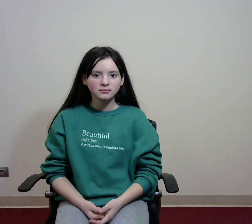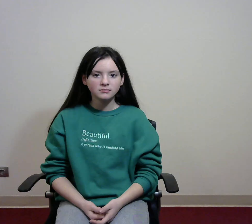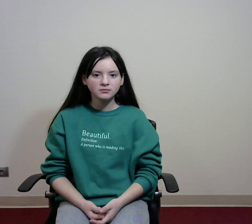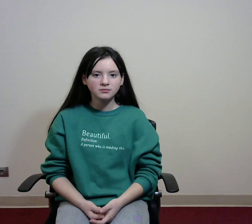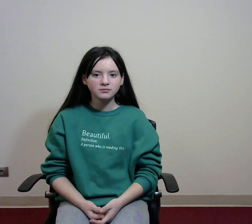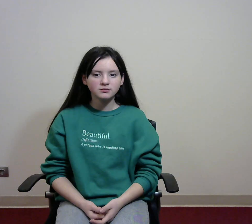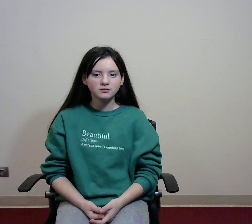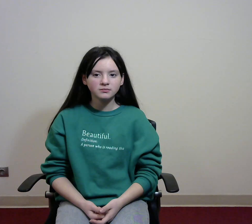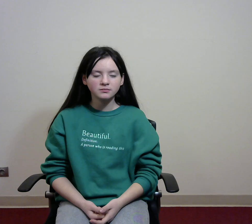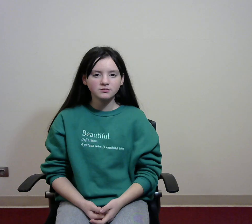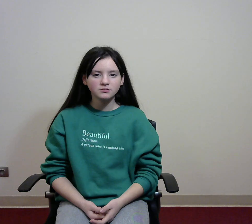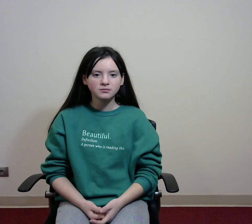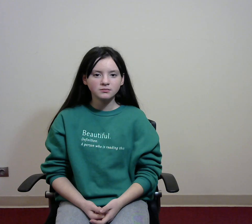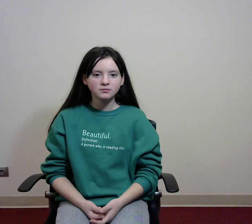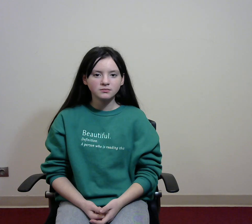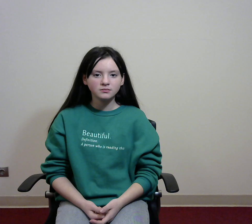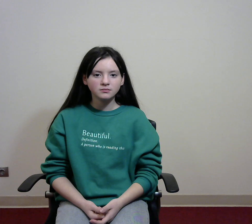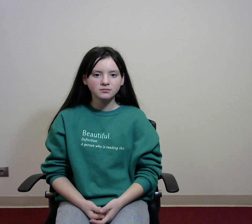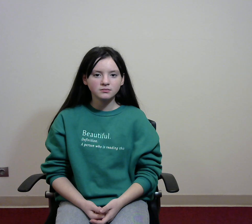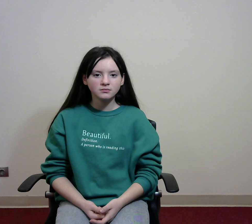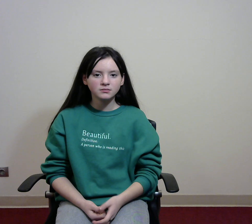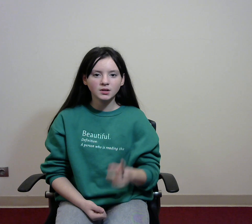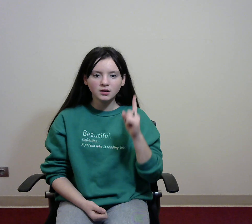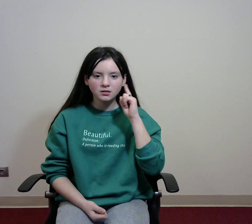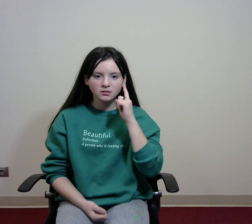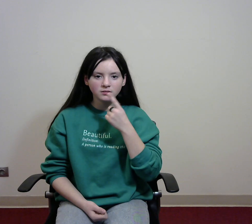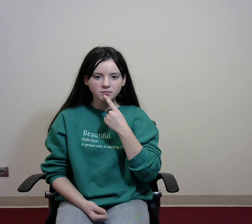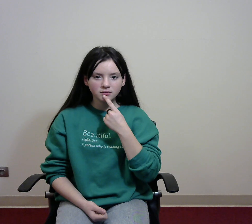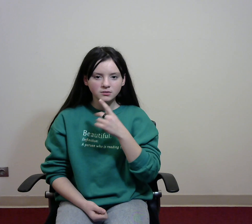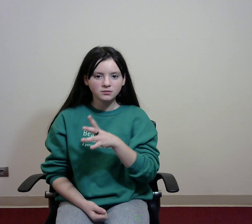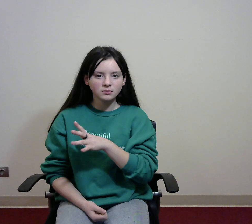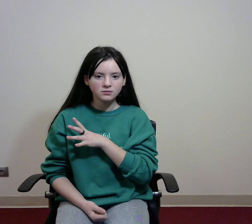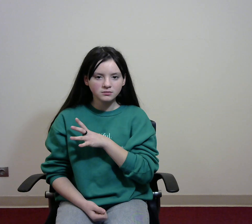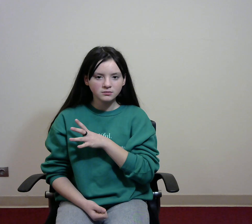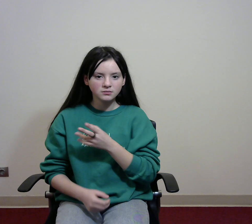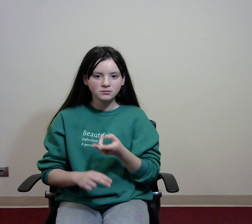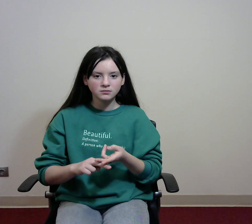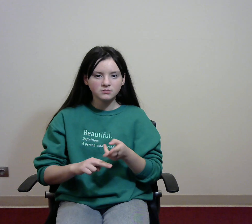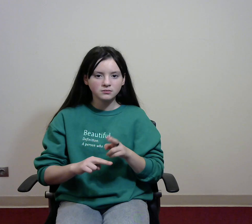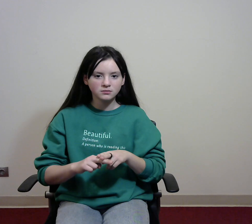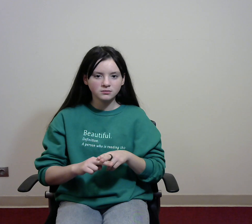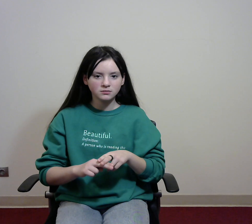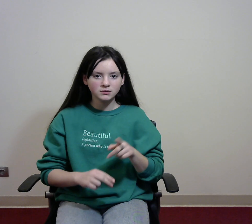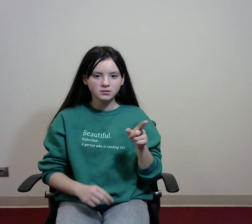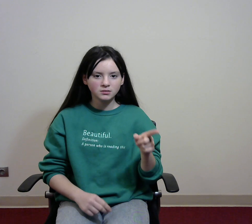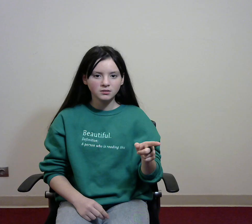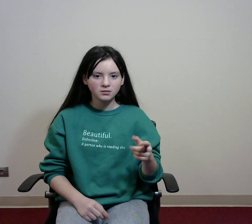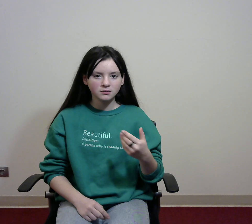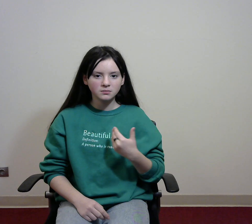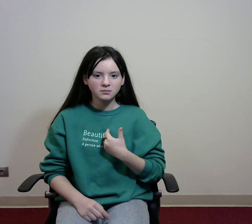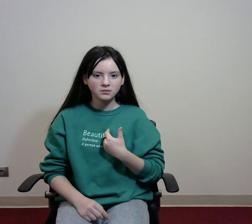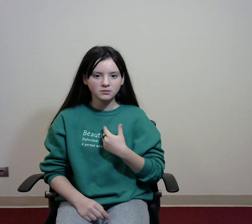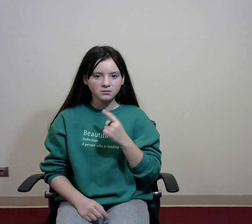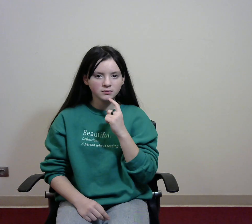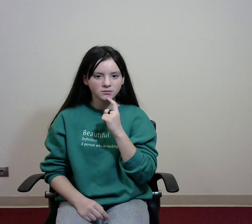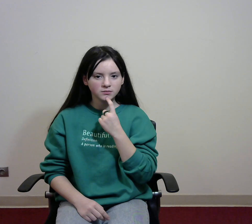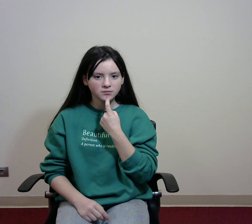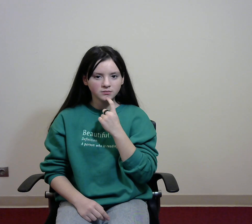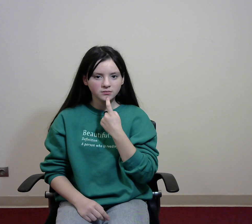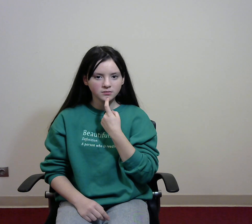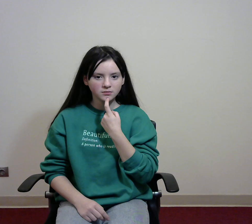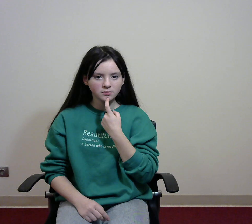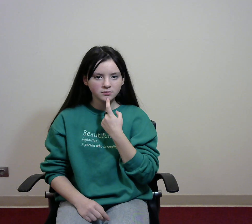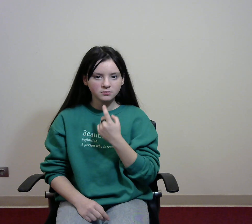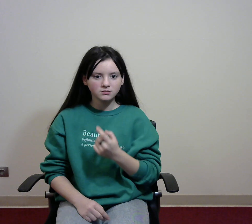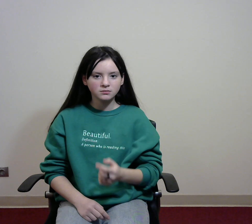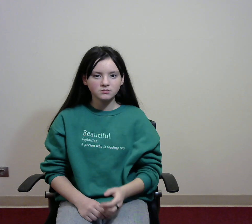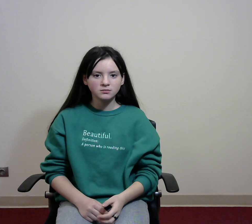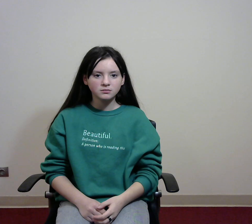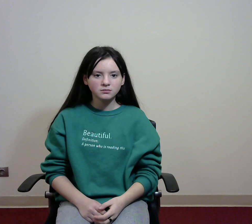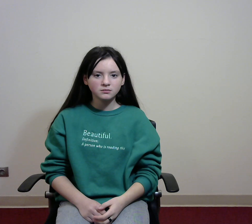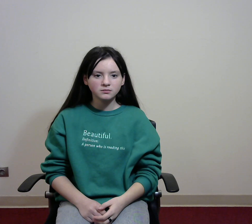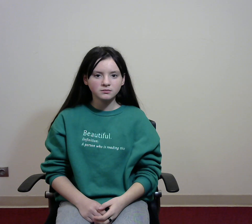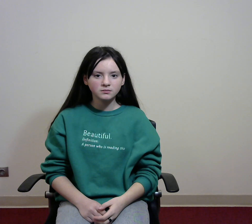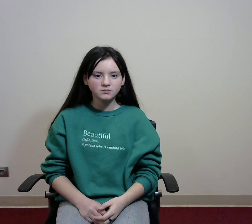Eşitmə məhdudiyyəti olduğuna görə bu mənə çətindir